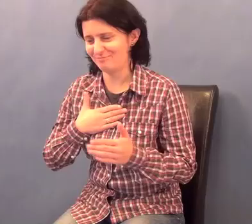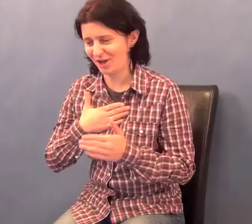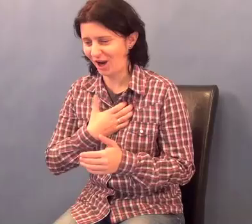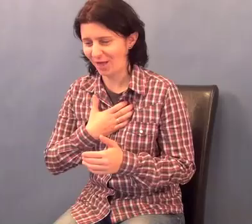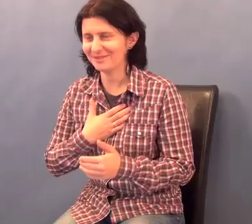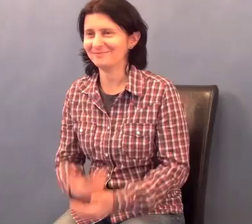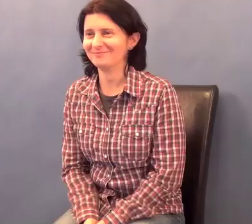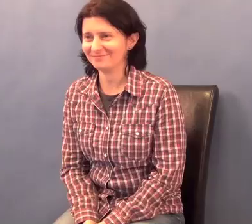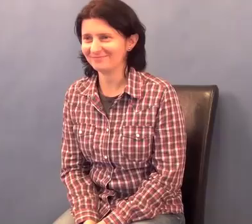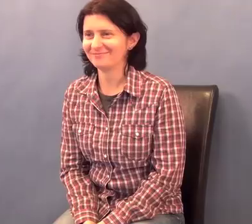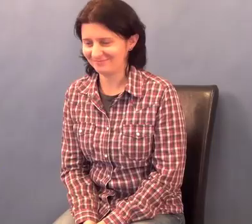Przykro mi.